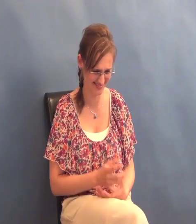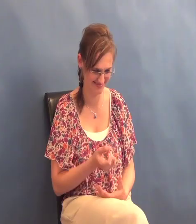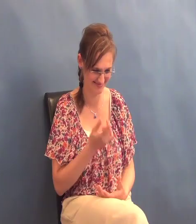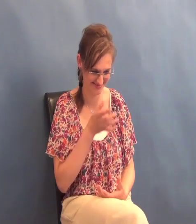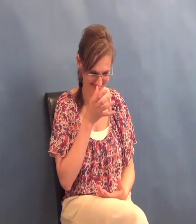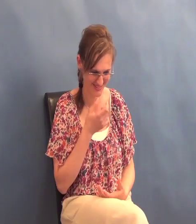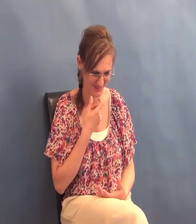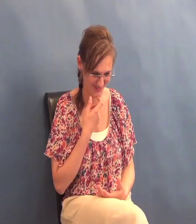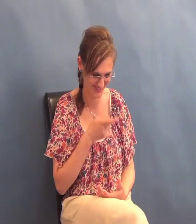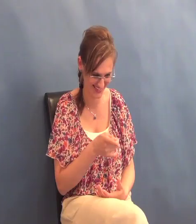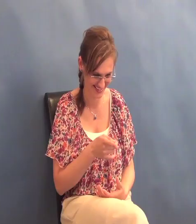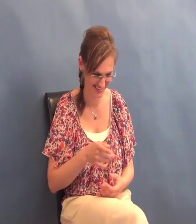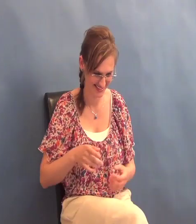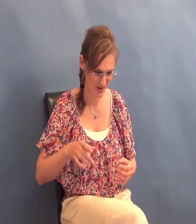To jest dziwne. Co to jest?